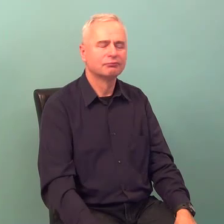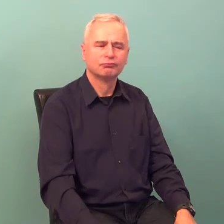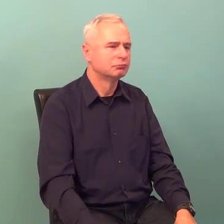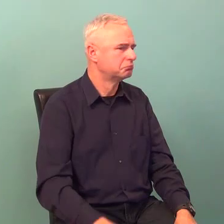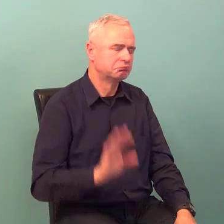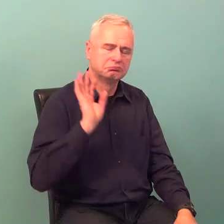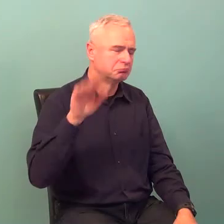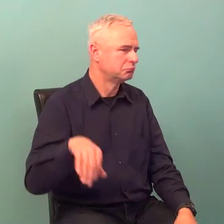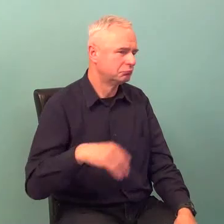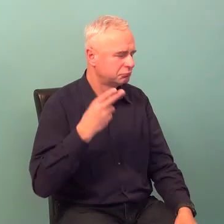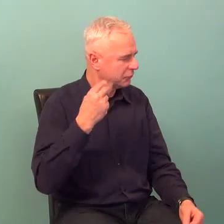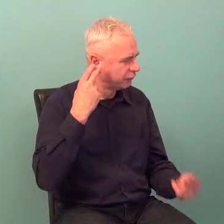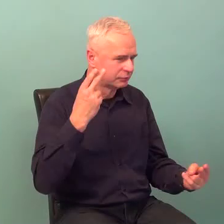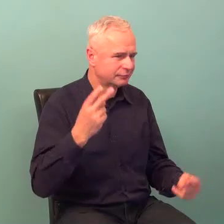Nieważne.